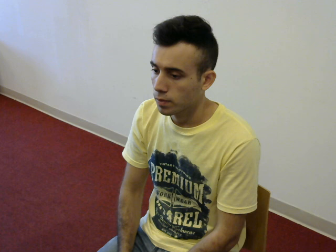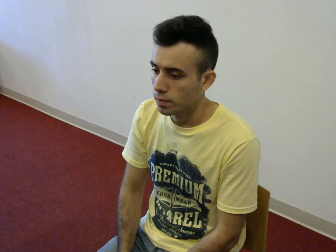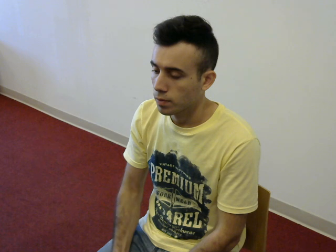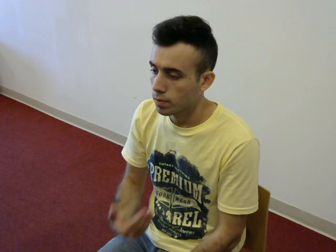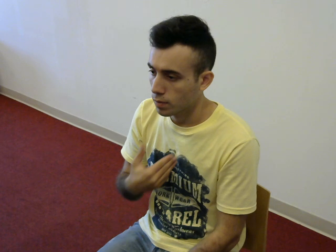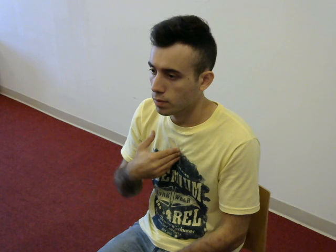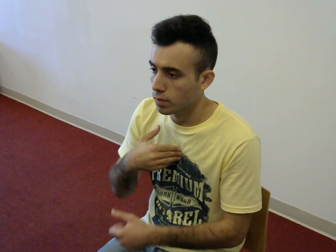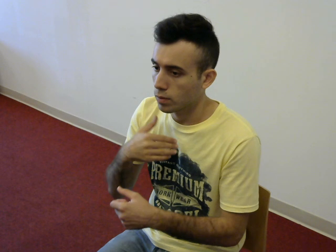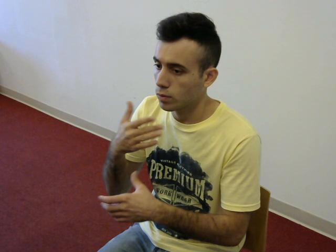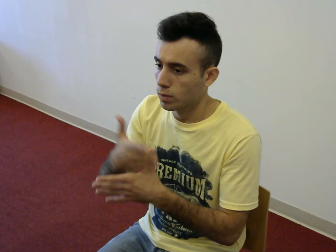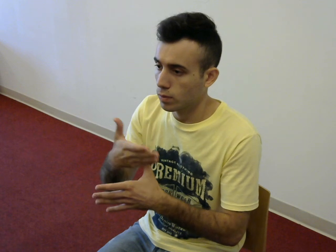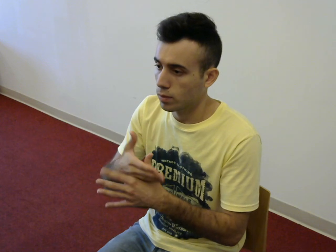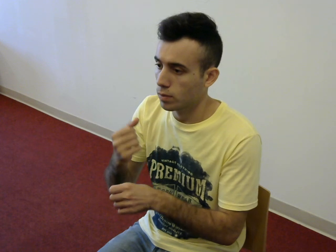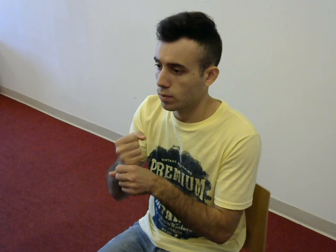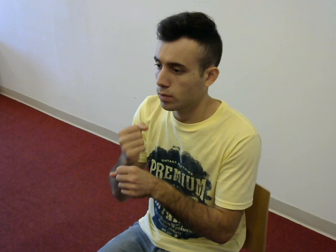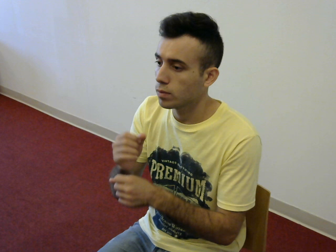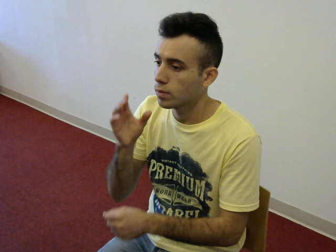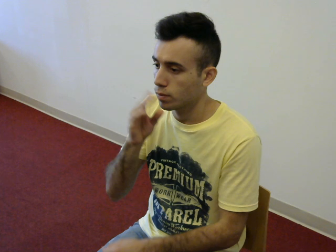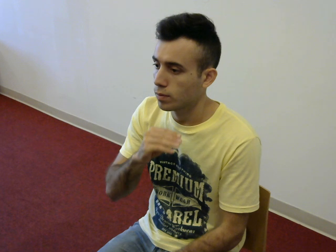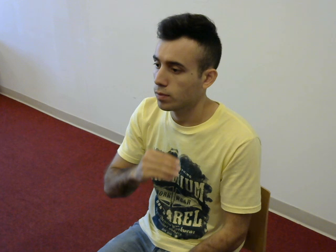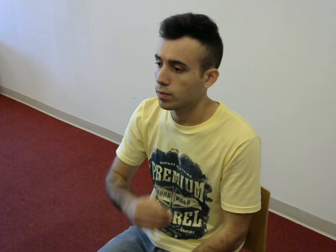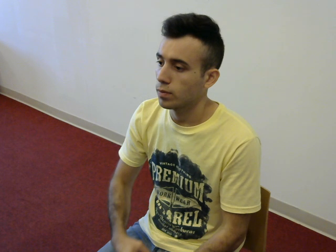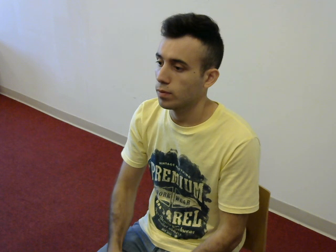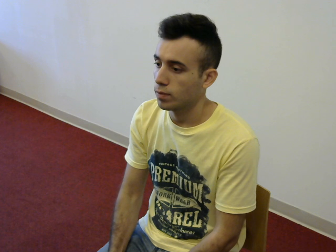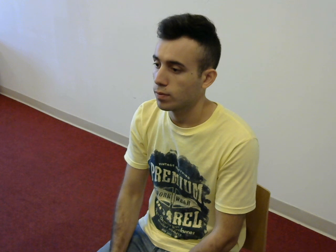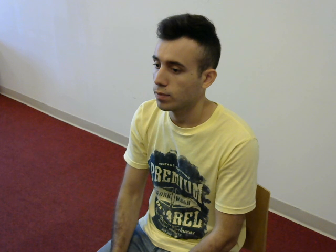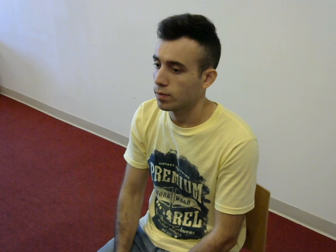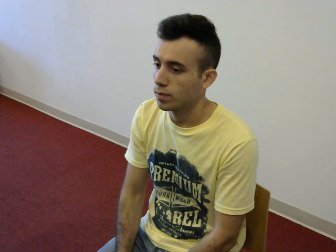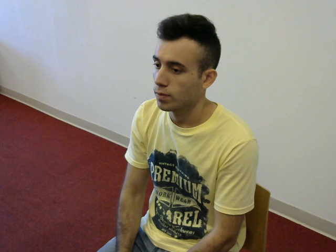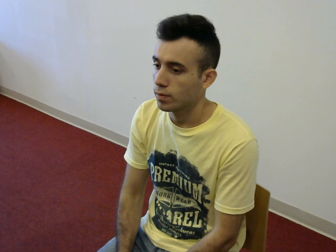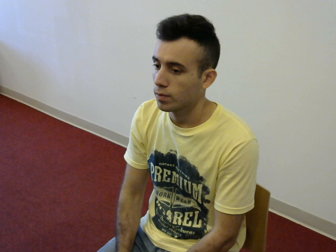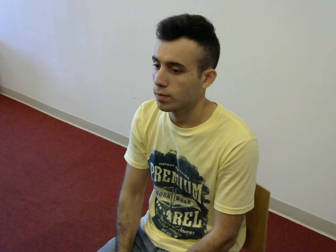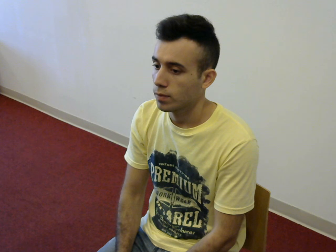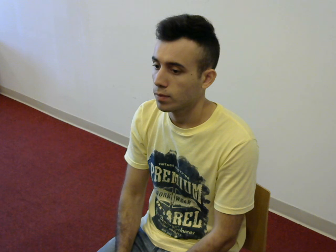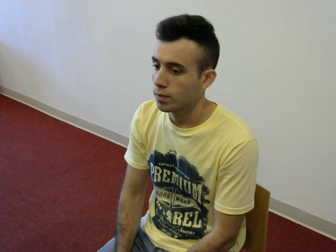Mənə kömək edə bilərsinizmi?